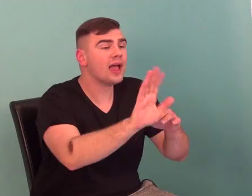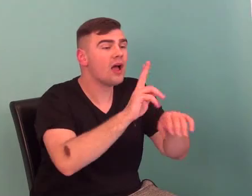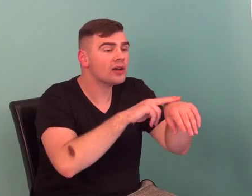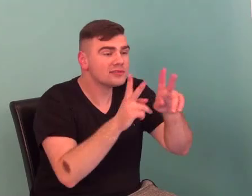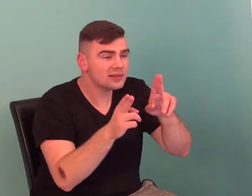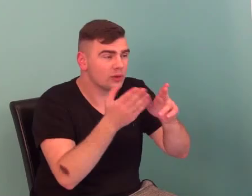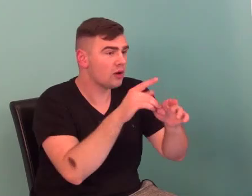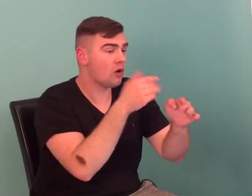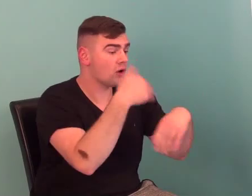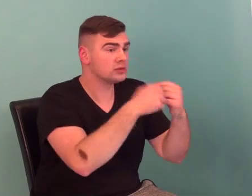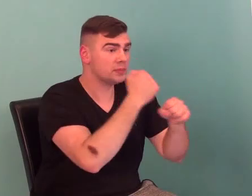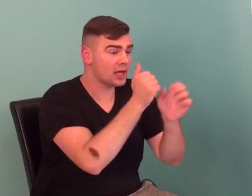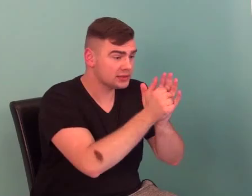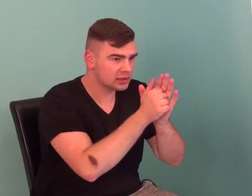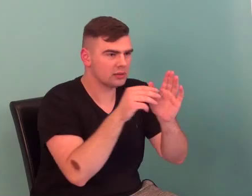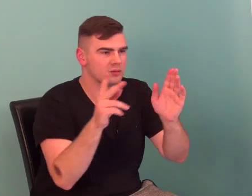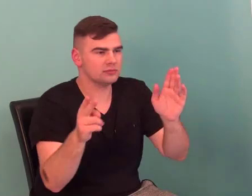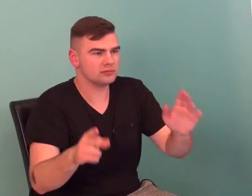Podaj godziny, kończysz pracę o szesnastej i co dalej?